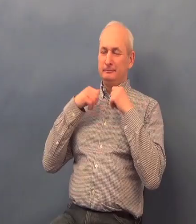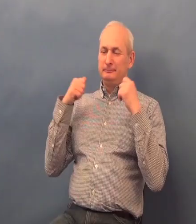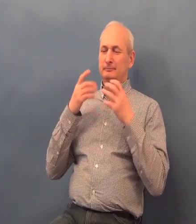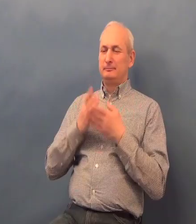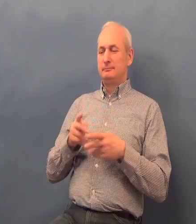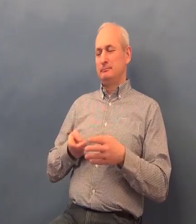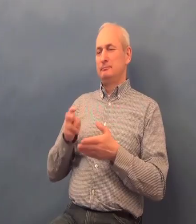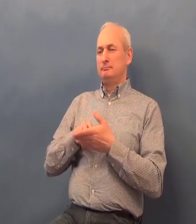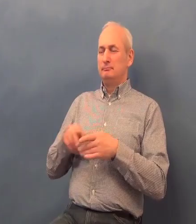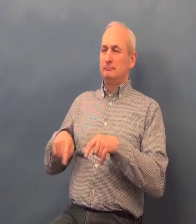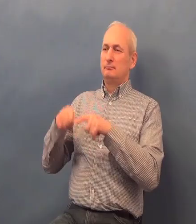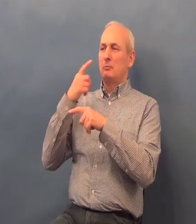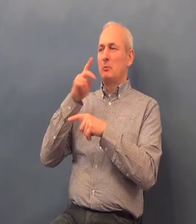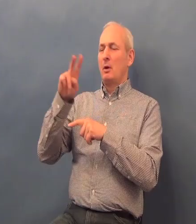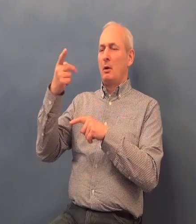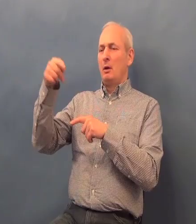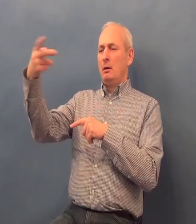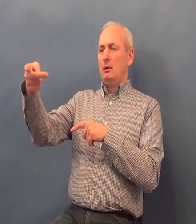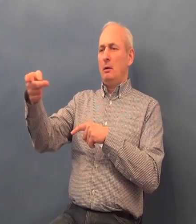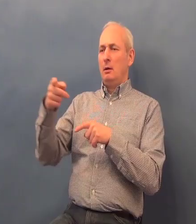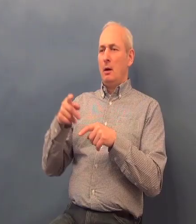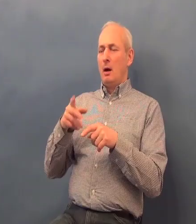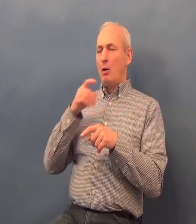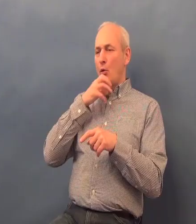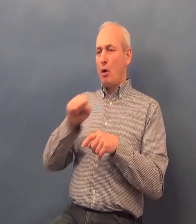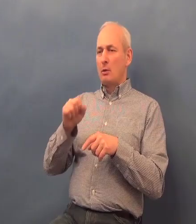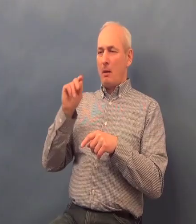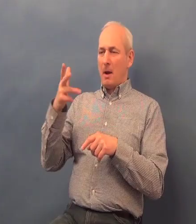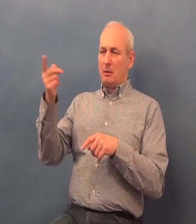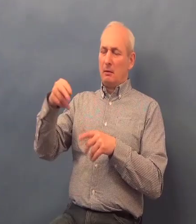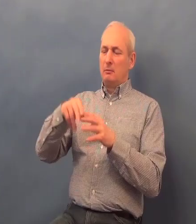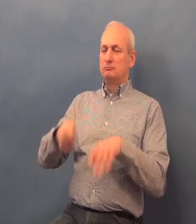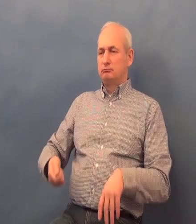Wstaje i zauważa w oddali człowieka, pana z kozą prowadzoną na smyczy.